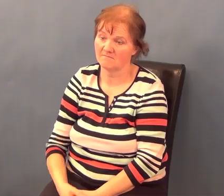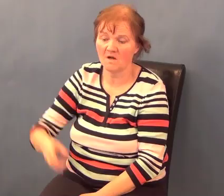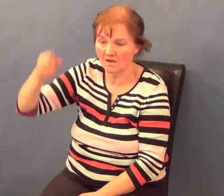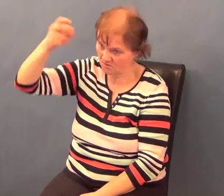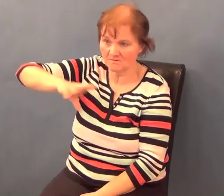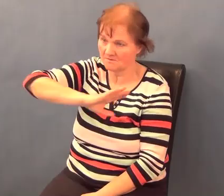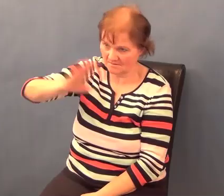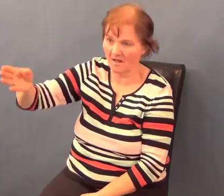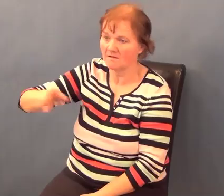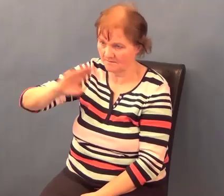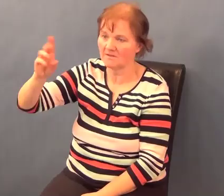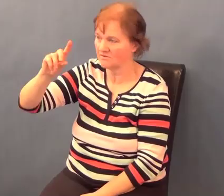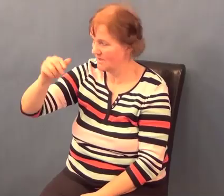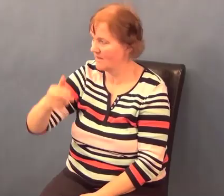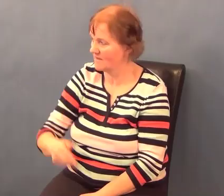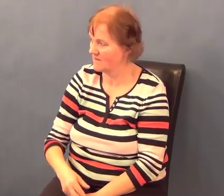Nie w słońcu, tylko w cieniu tak.